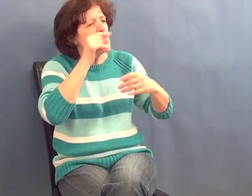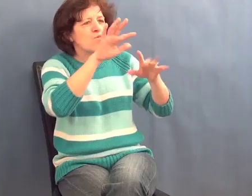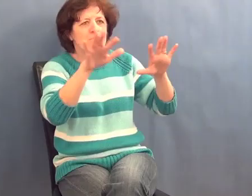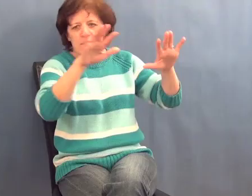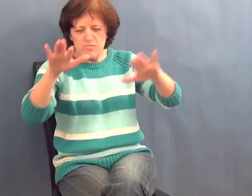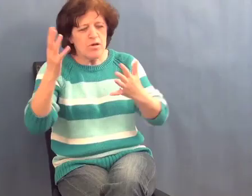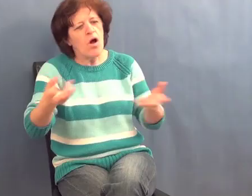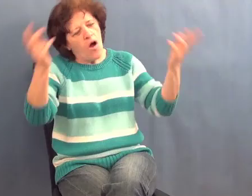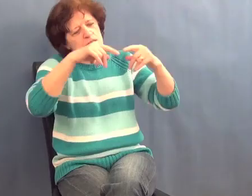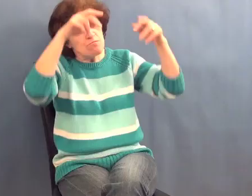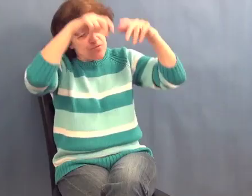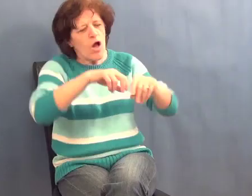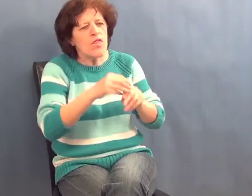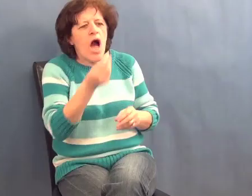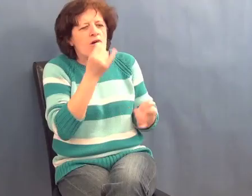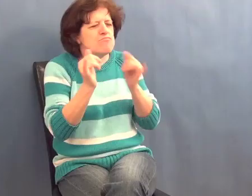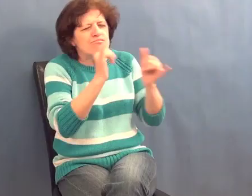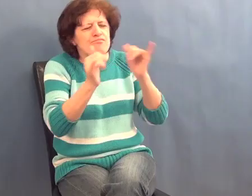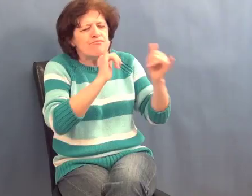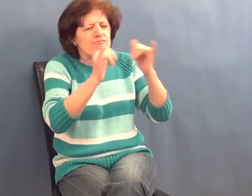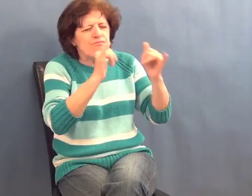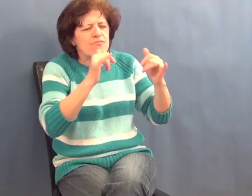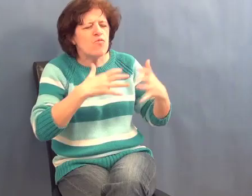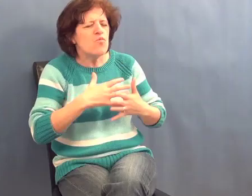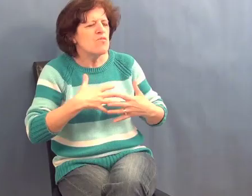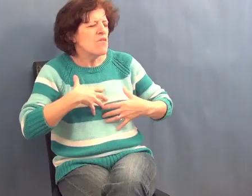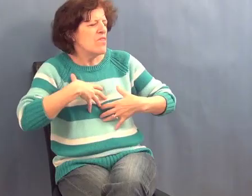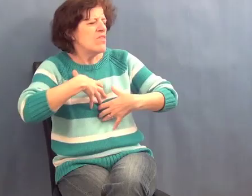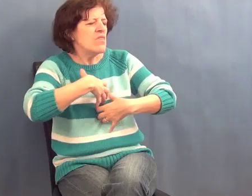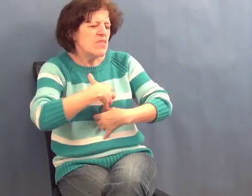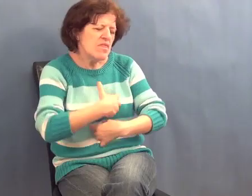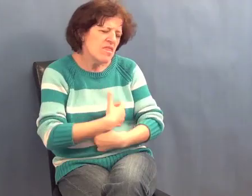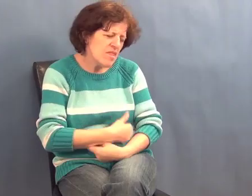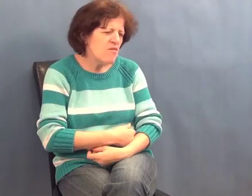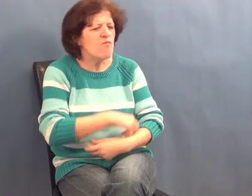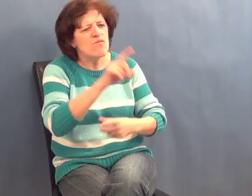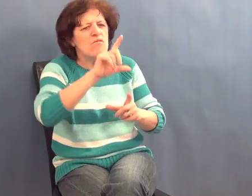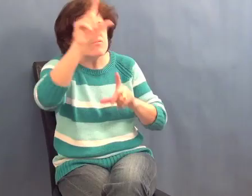Wszyscy poszli na dół coś zjeść i imprezowali, potem jedna osoba była zmęczona, więc poszła spać.